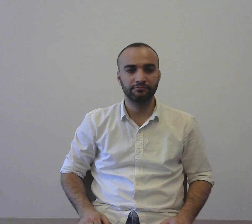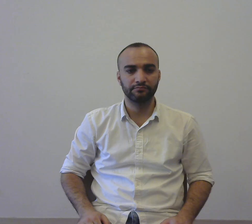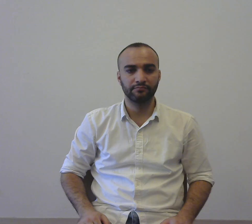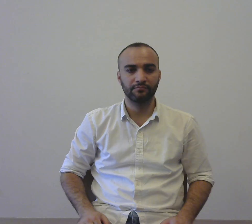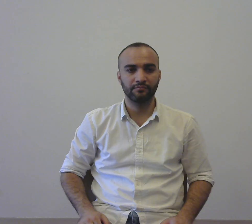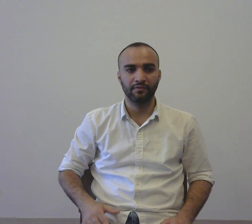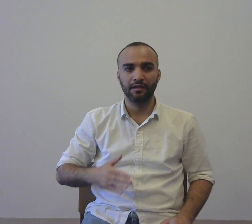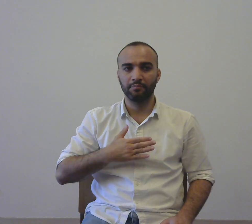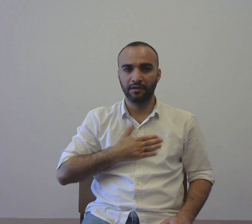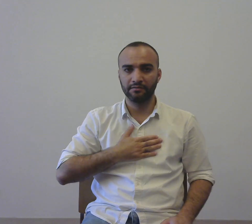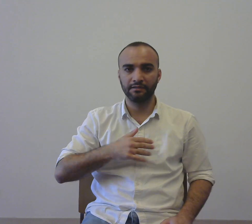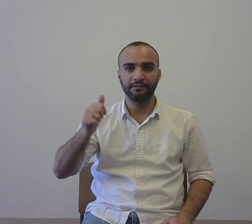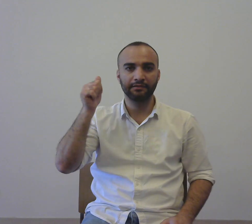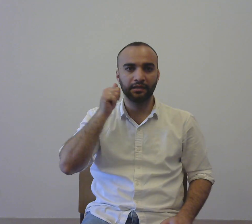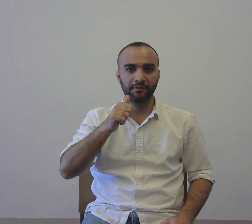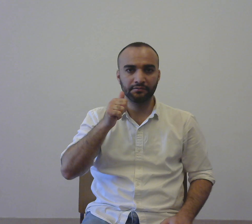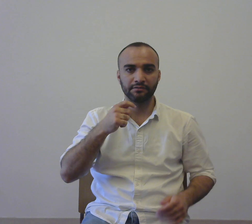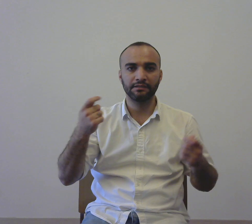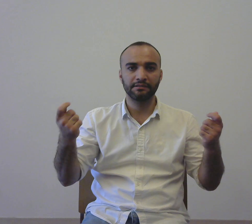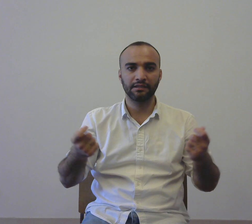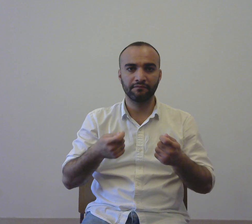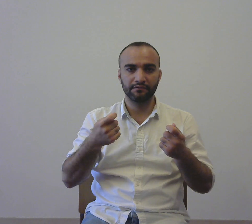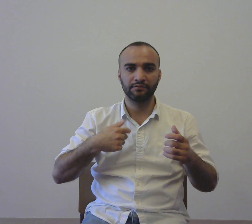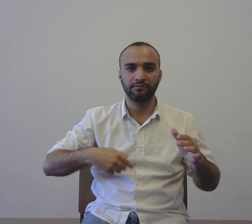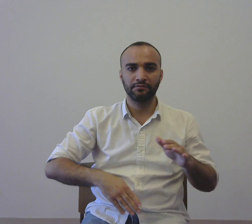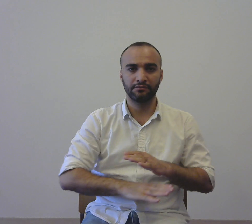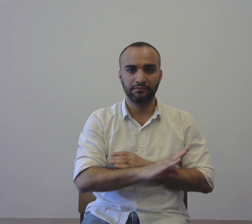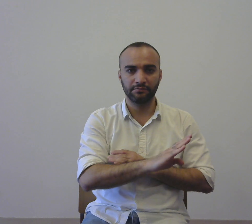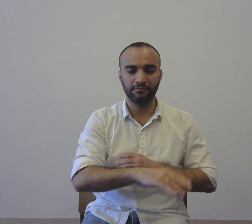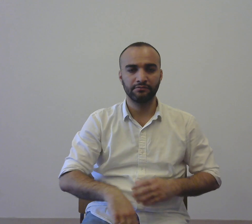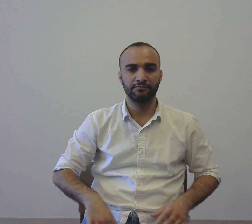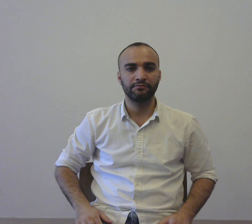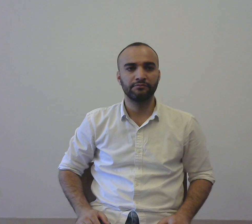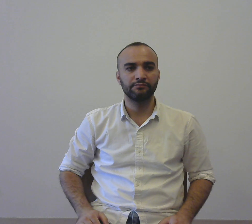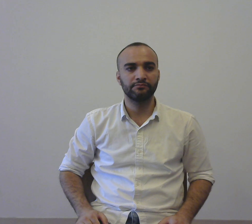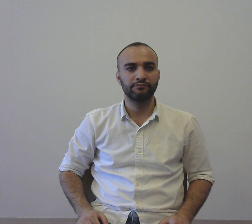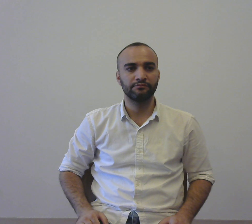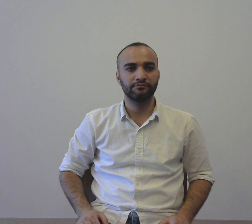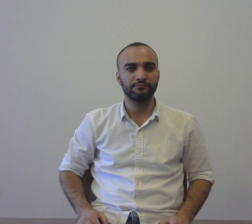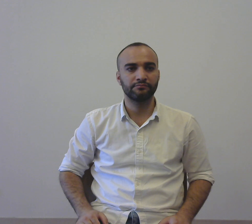Mən sabah toya gedirəm